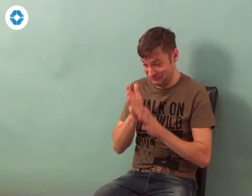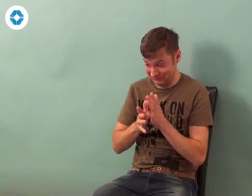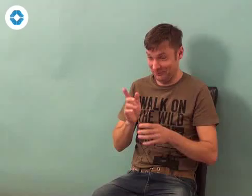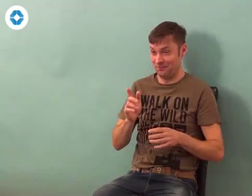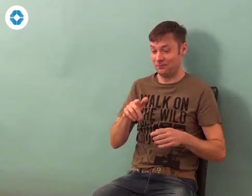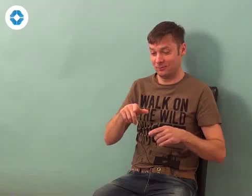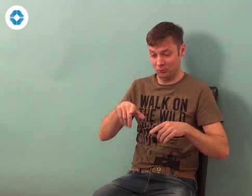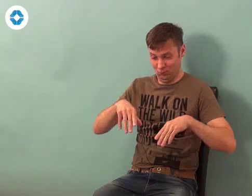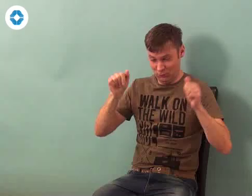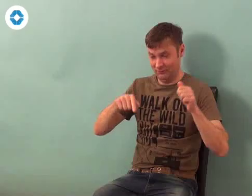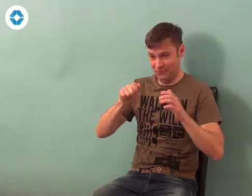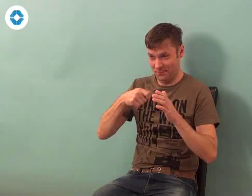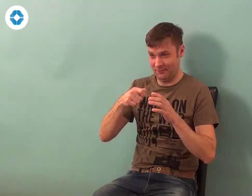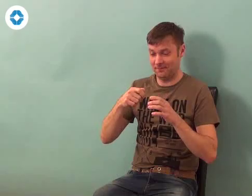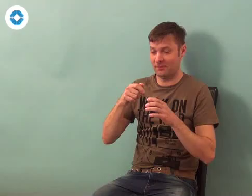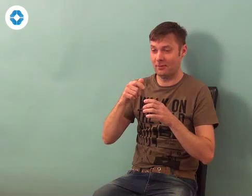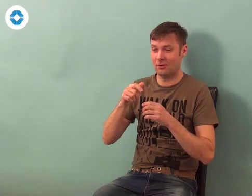Na początku filmu, jest drzewo.